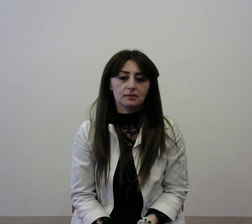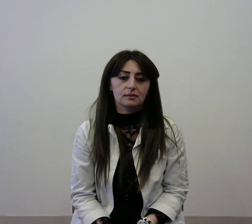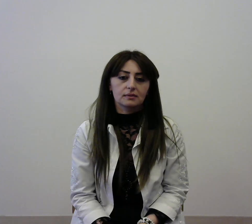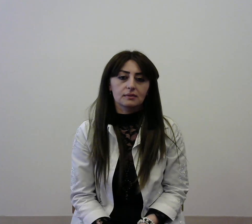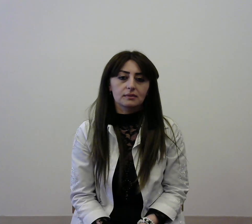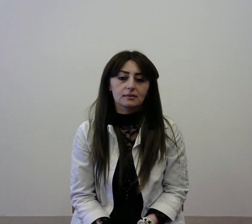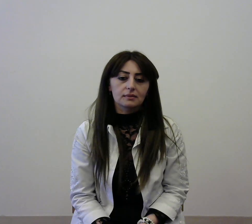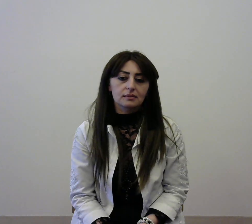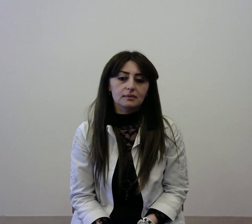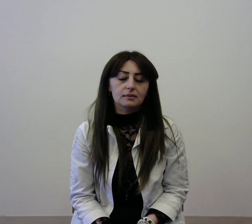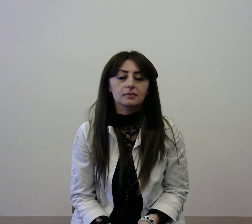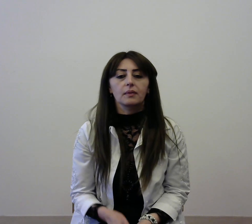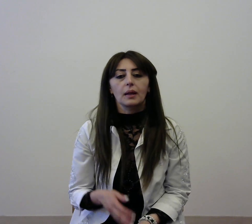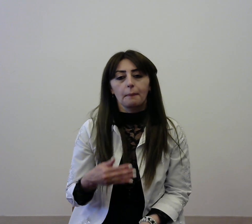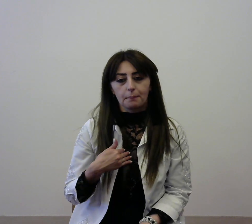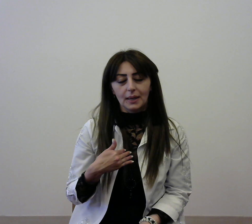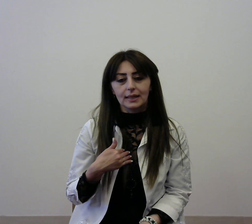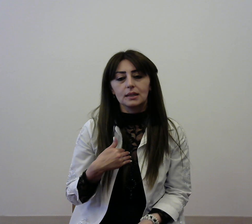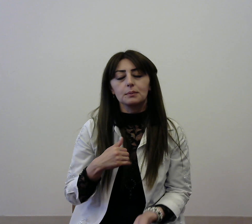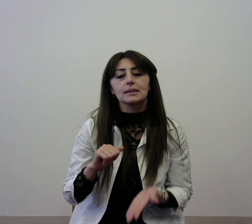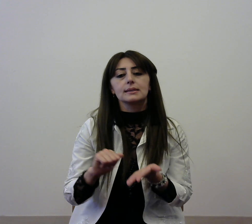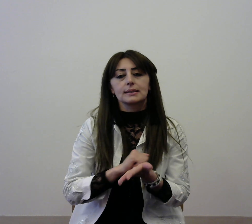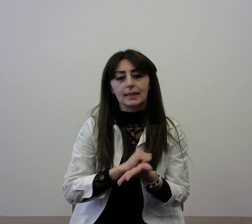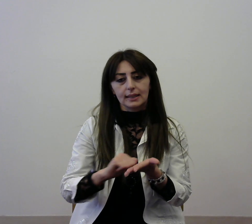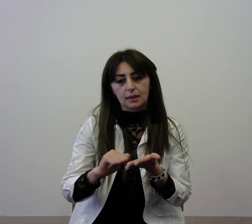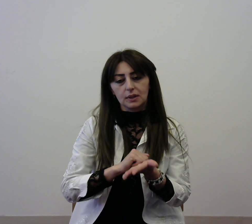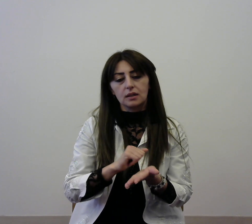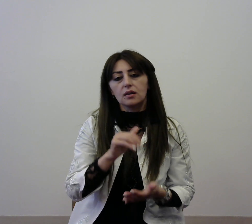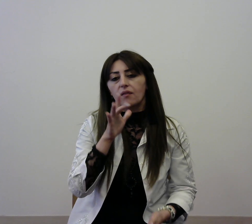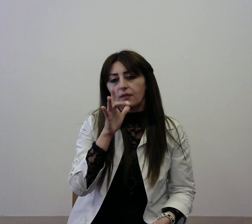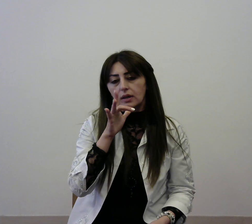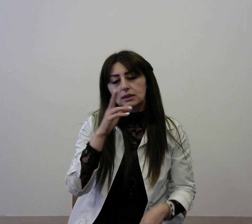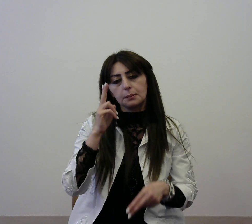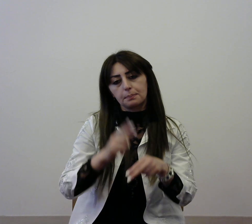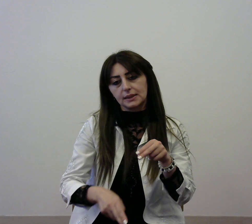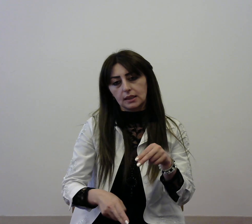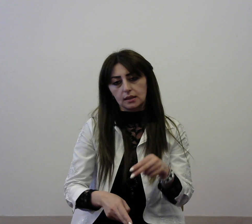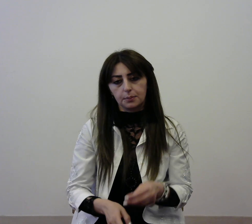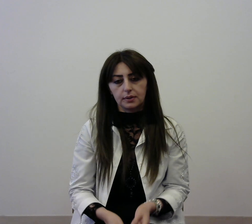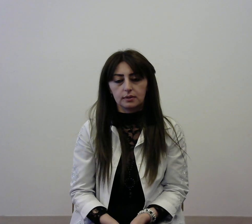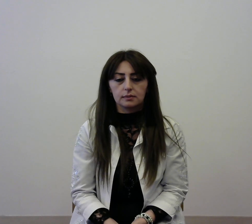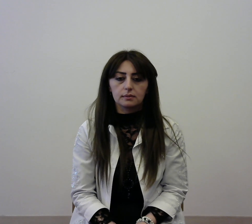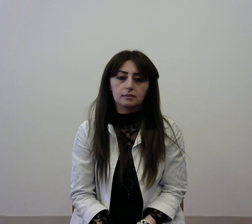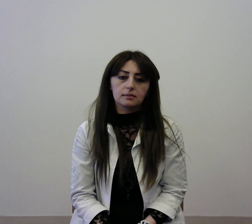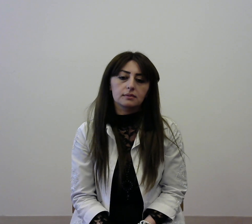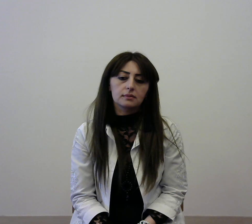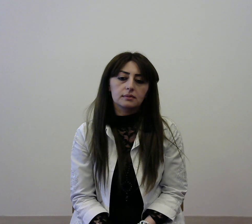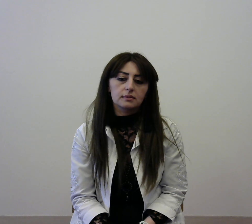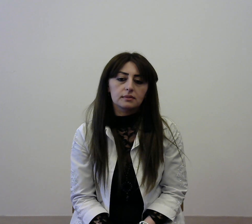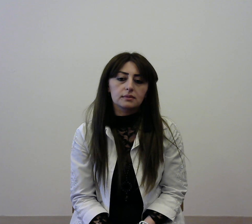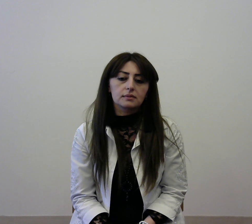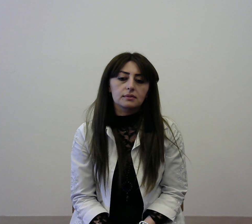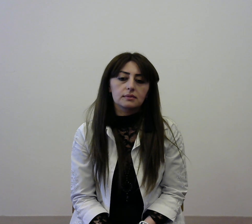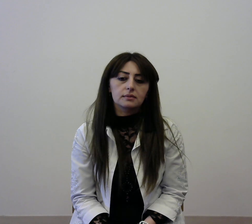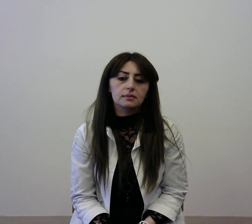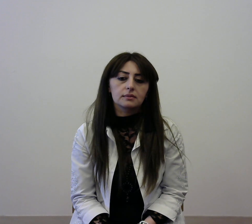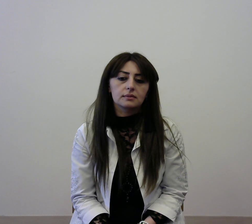Mənim sənədimin vaxtı bitib